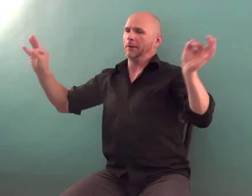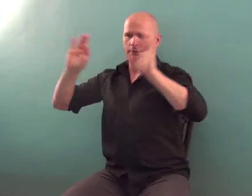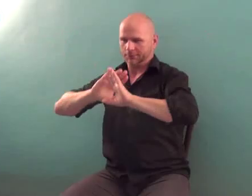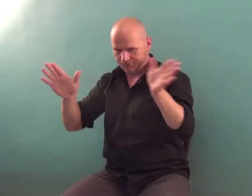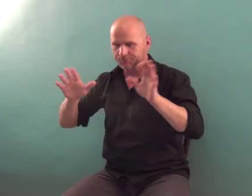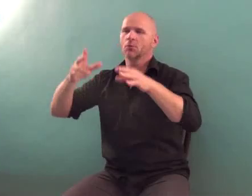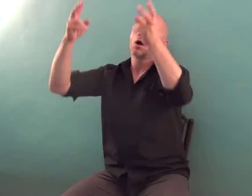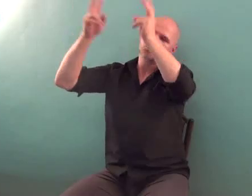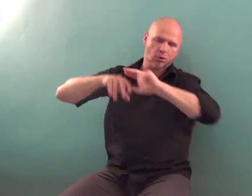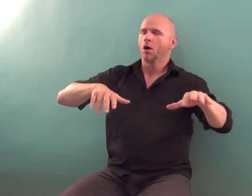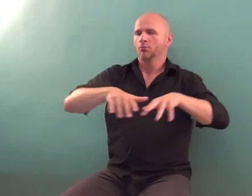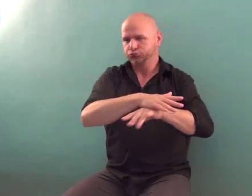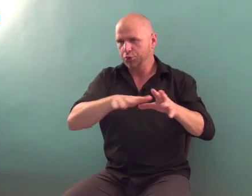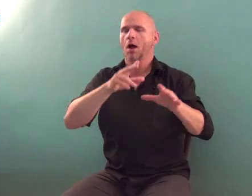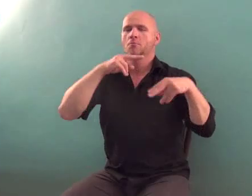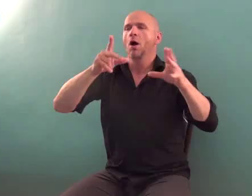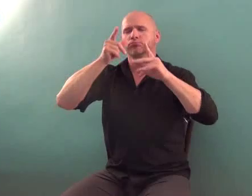Wszyscy wrócili na imprezę, a potem rozeszli się spać do swoich pokojów.